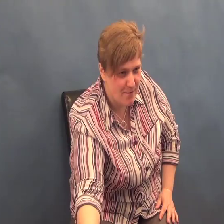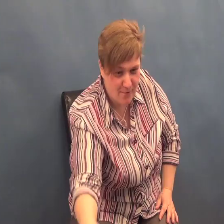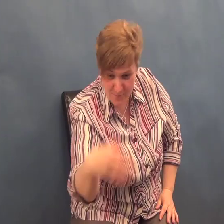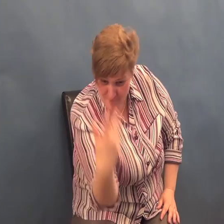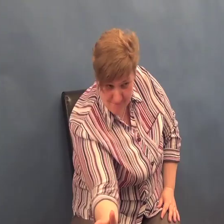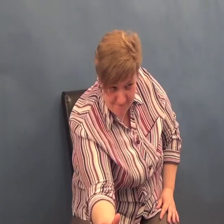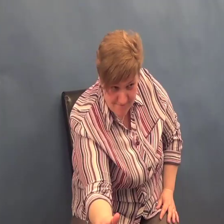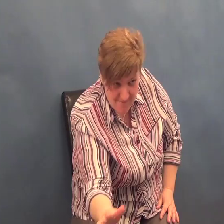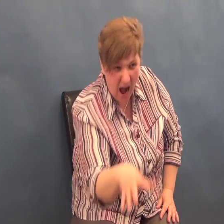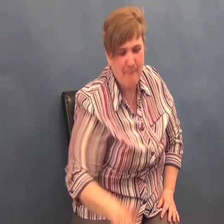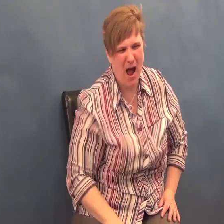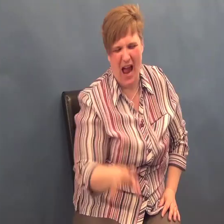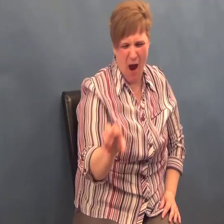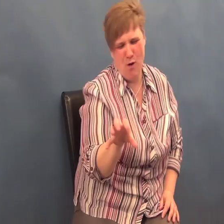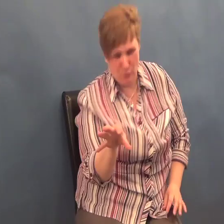Pies nadal na niego szczekał.